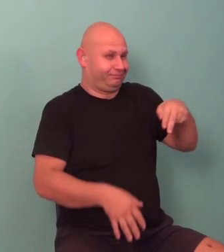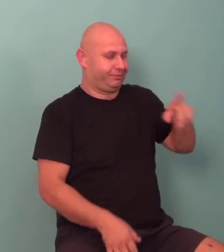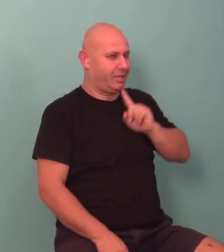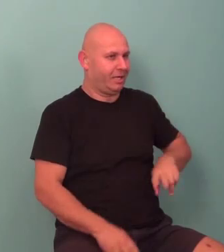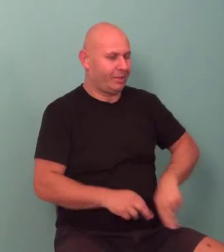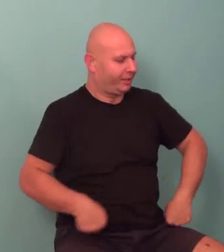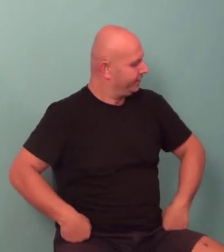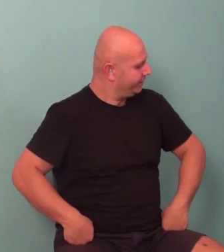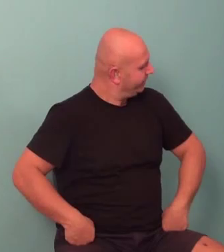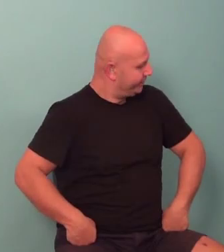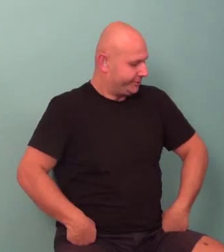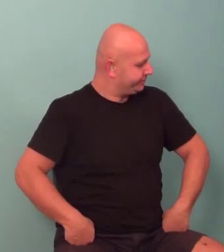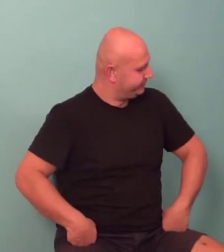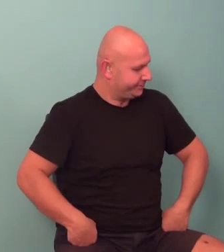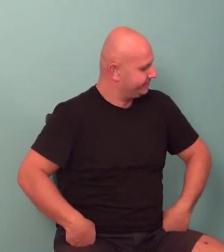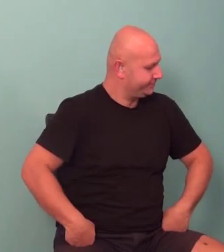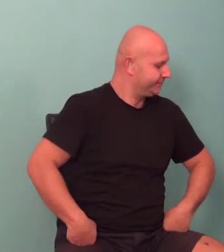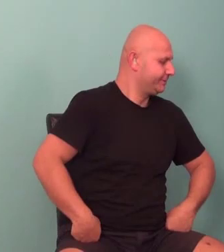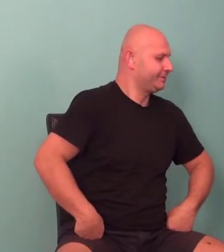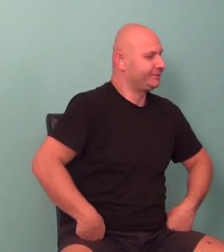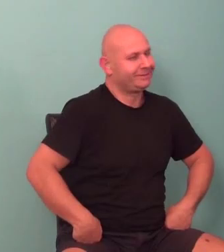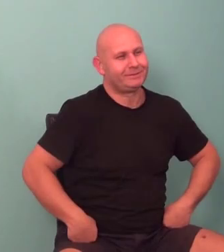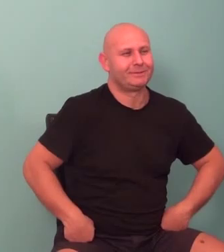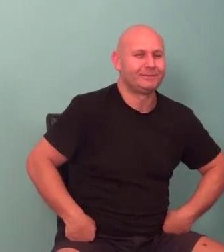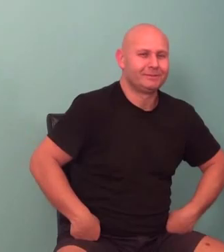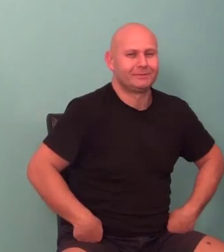Policjant tylko kręci głową i odwraca się.